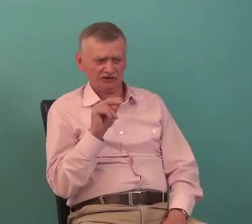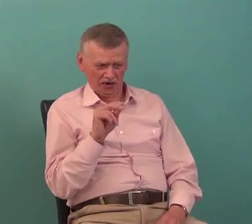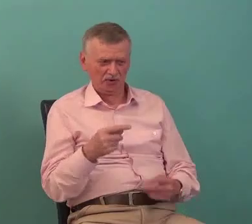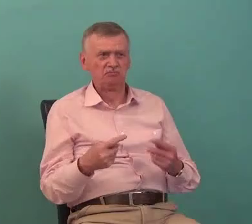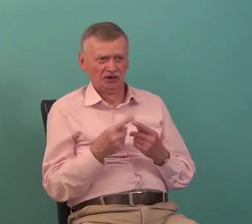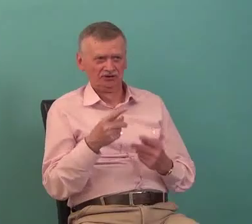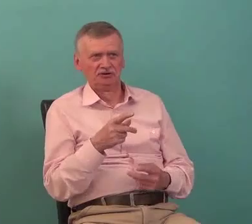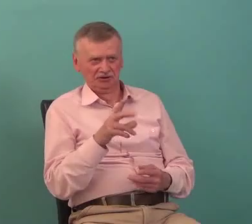Poniedziałek.